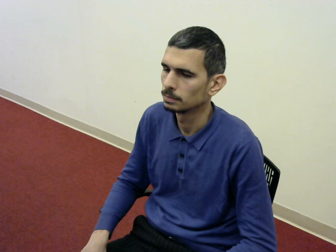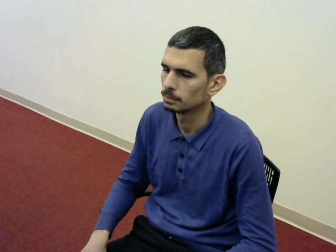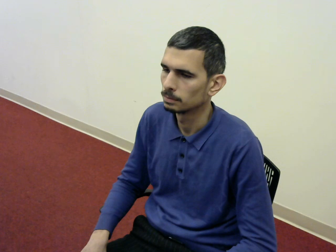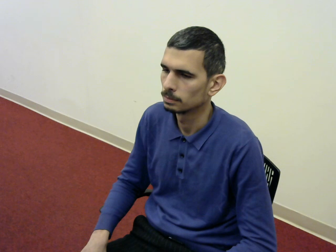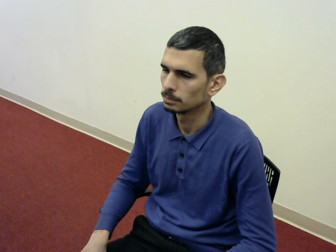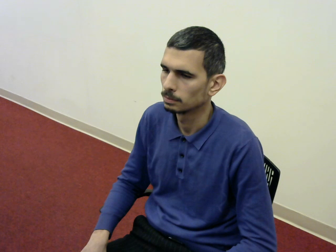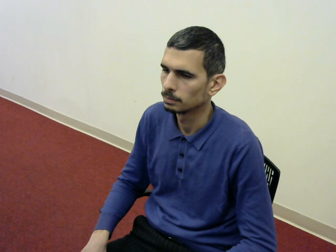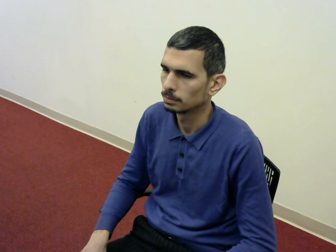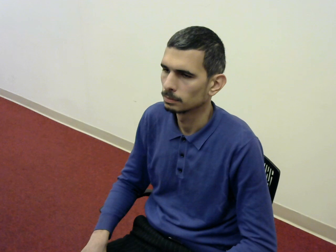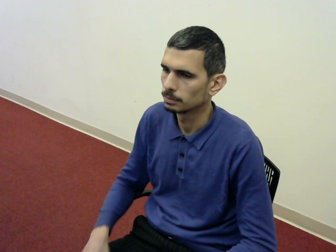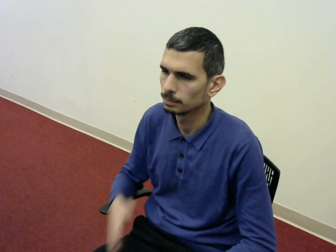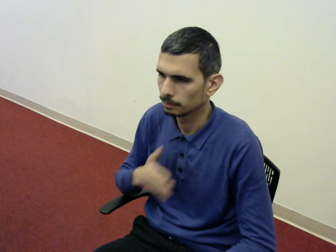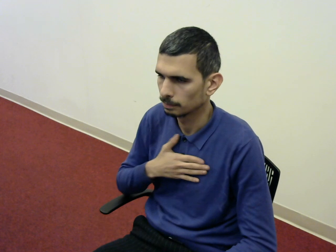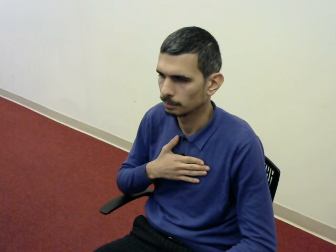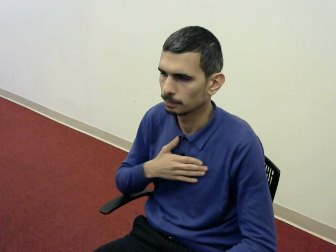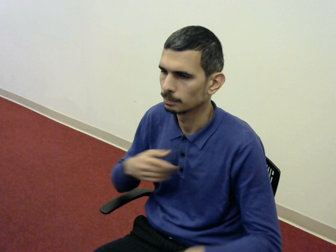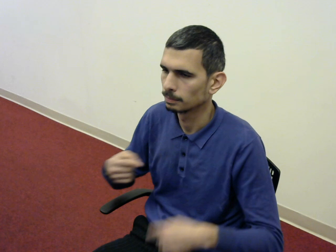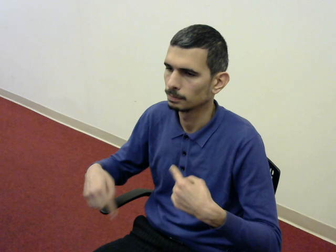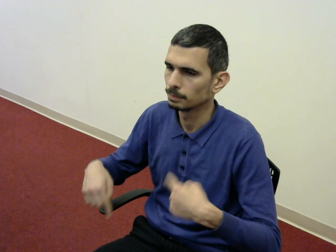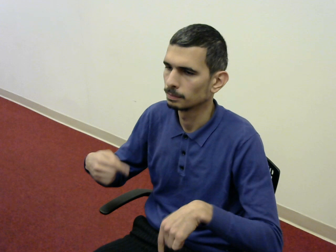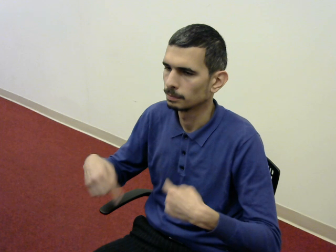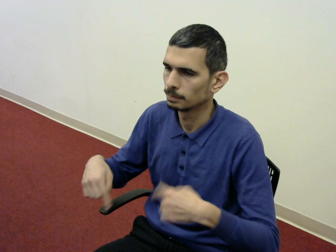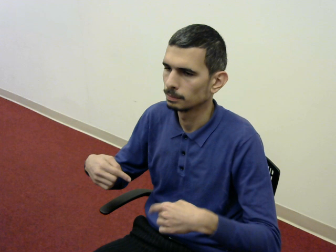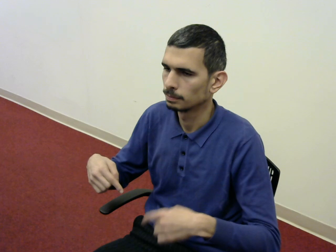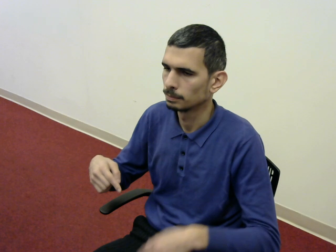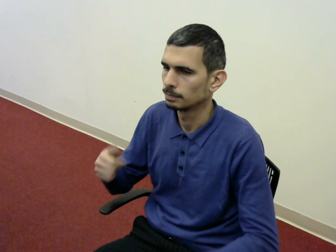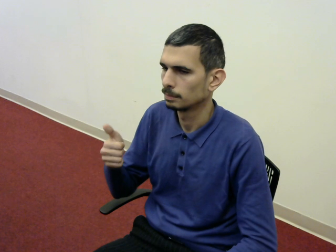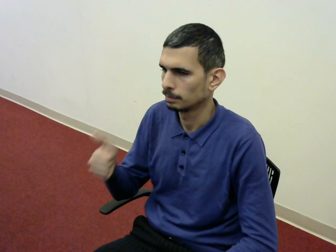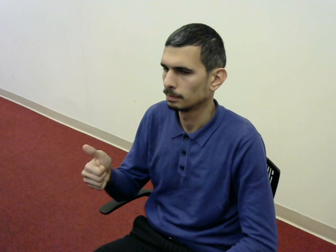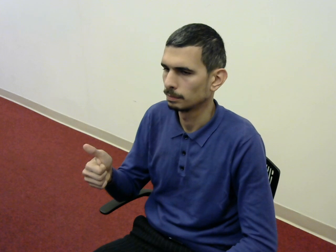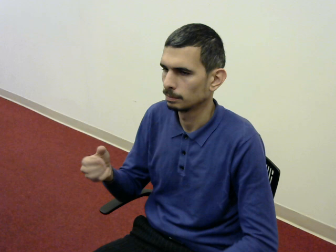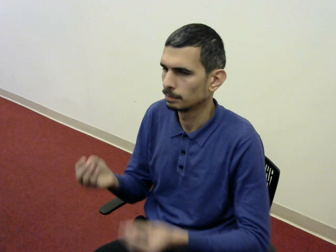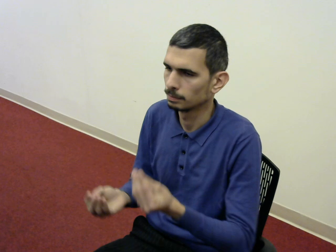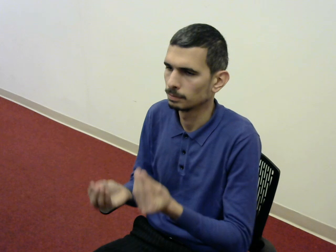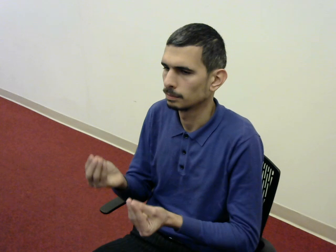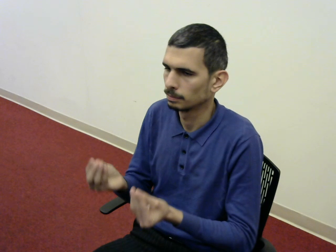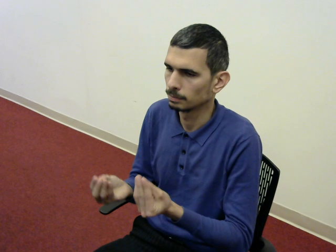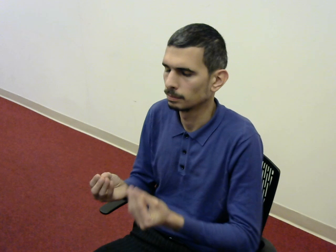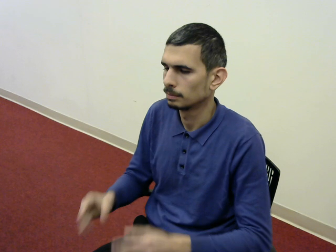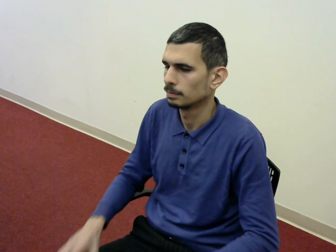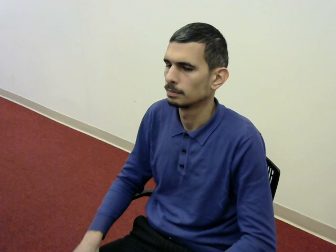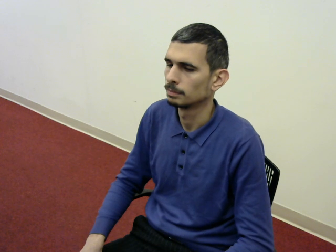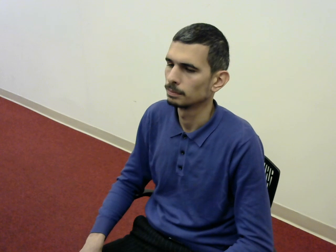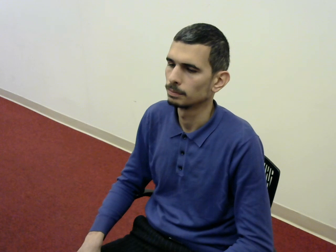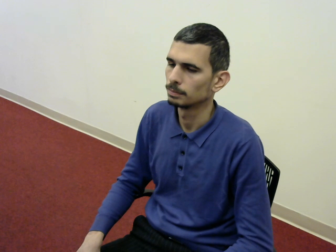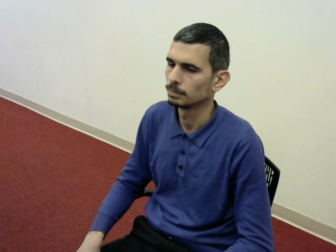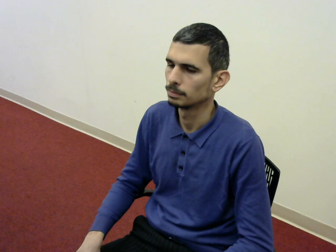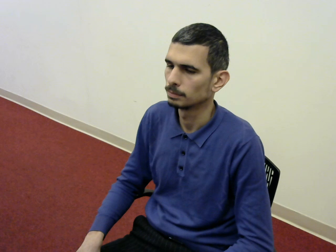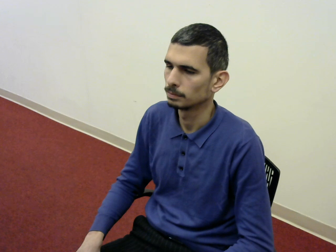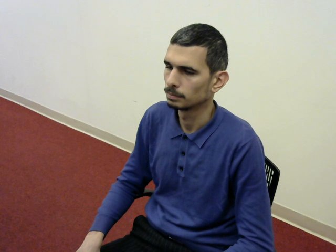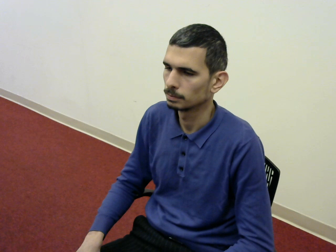Mən futbolu yaxşı oynayıram